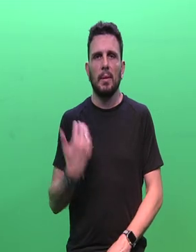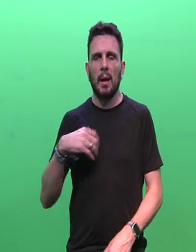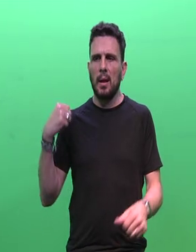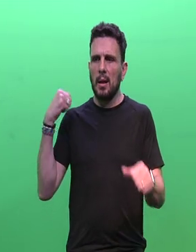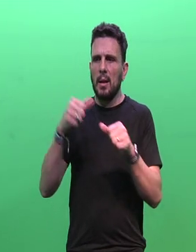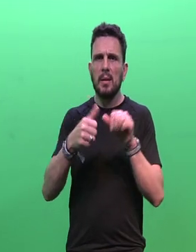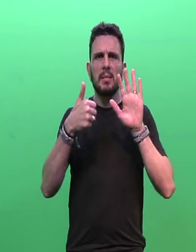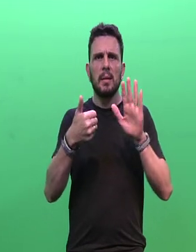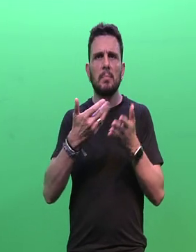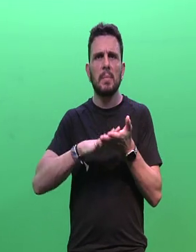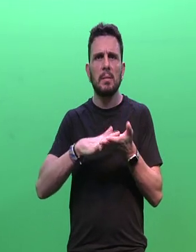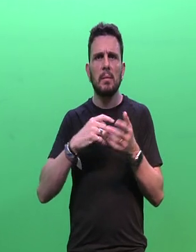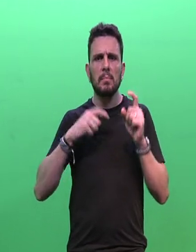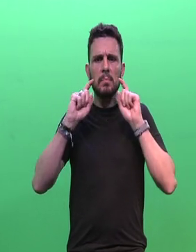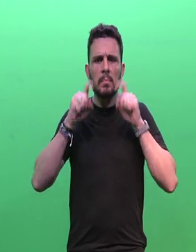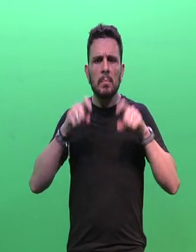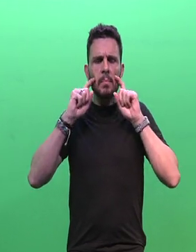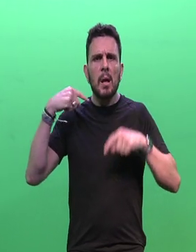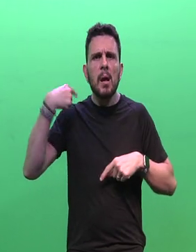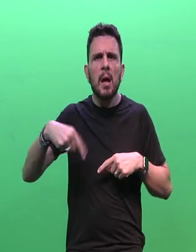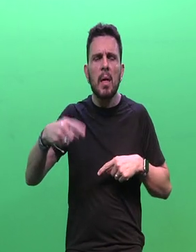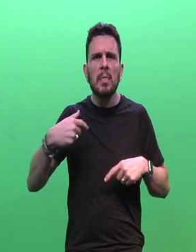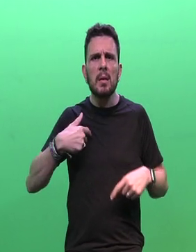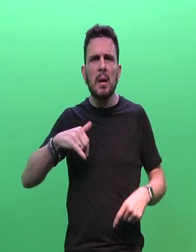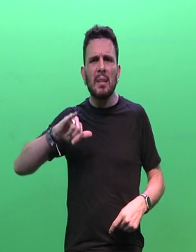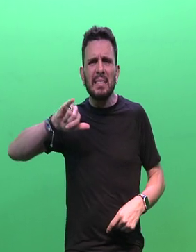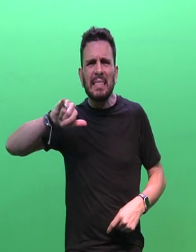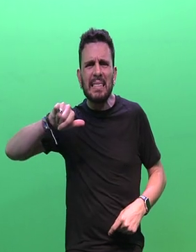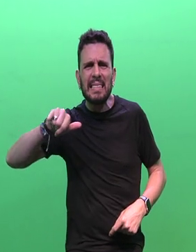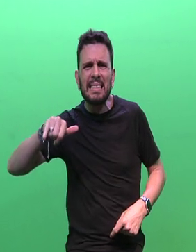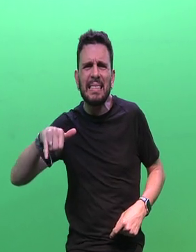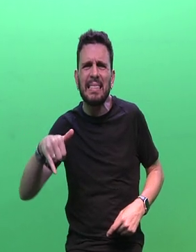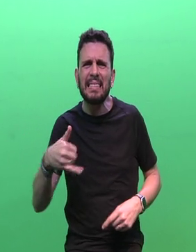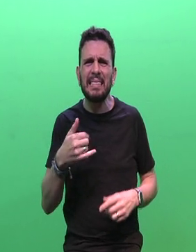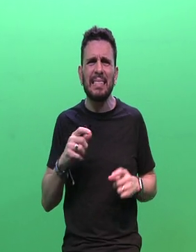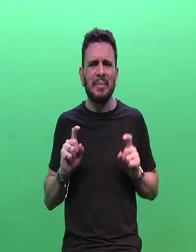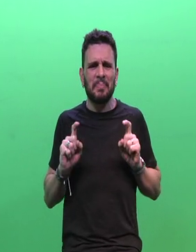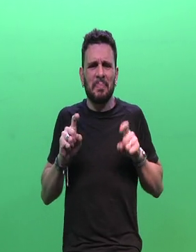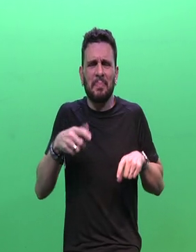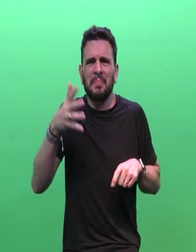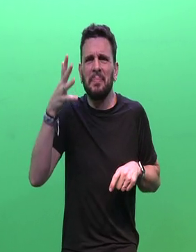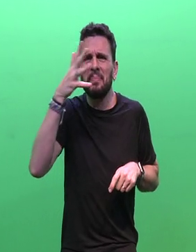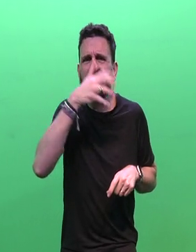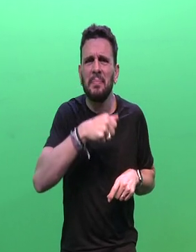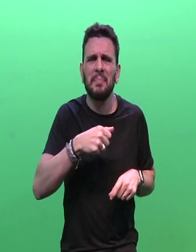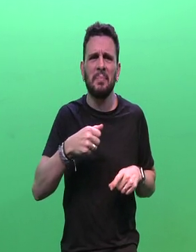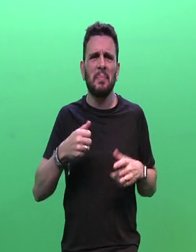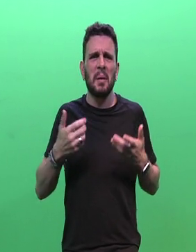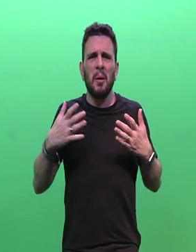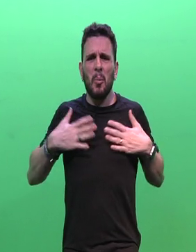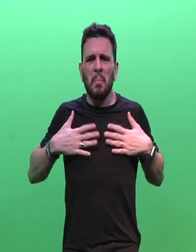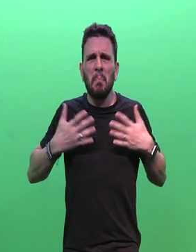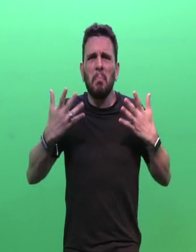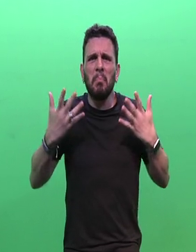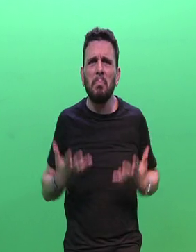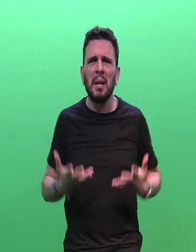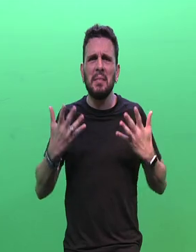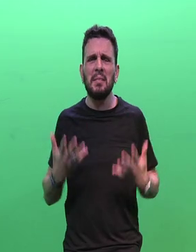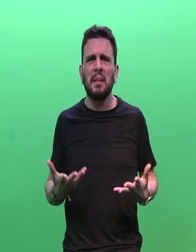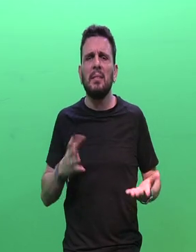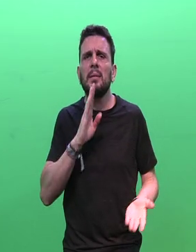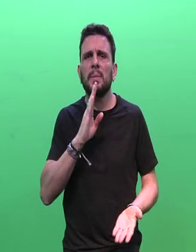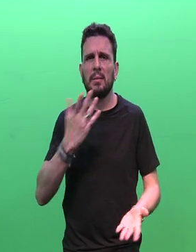Fa sis mesos que quan em llevo cada dia em sento molt cansat, no puc sortir del llit, el cos em pesa molt, què em passa?